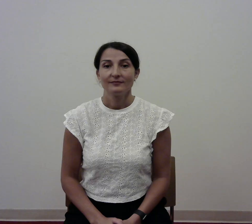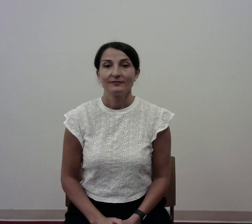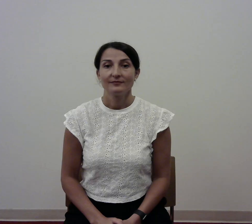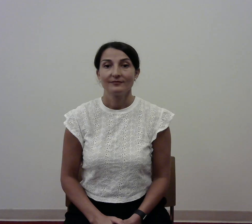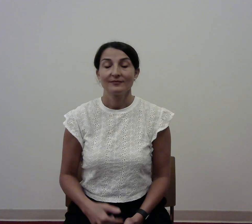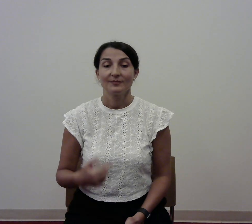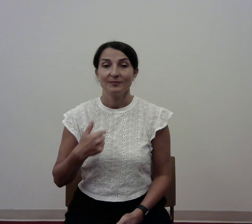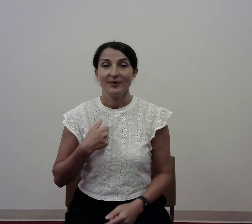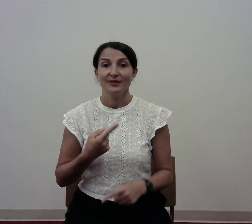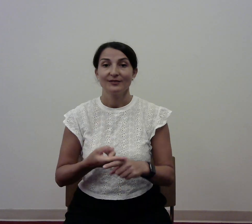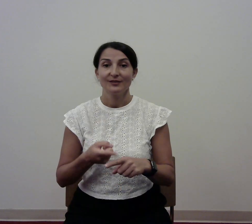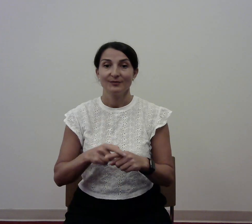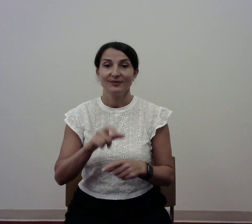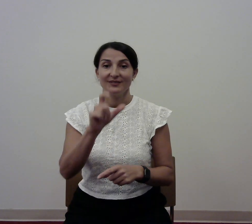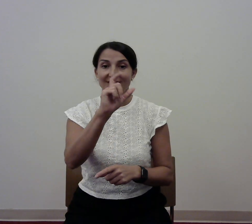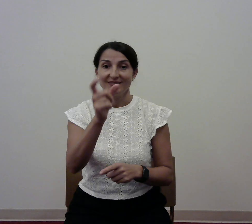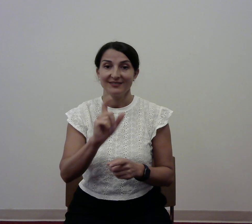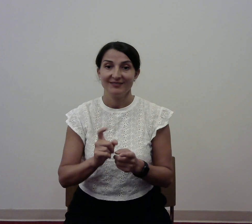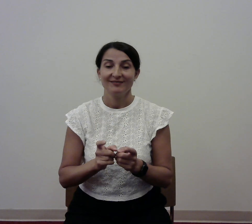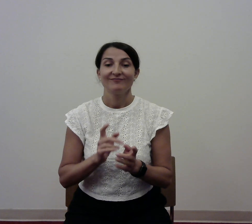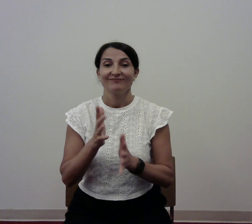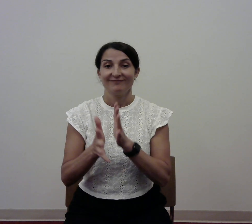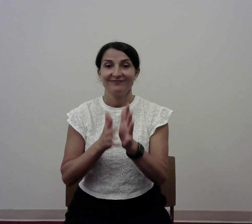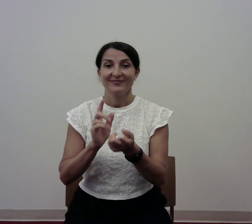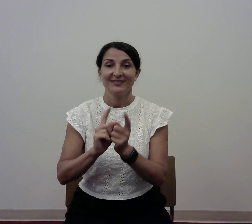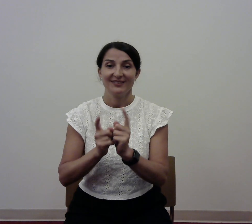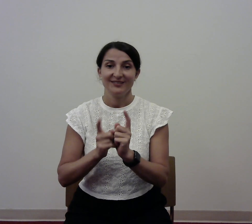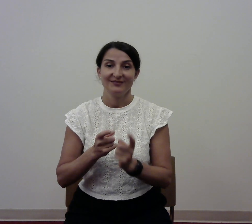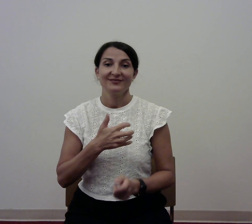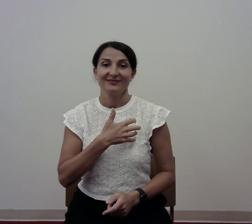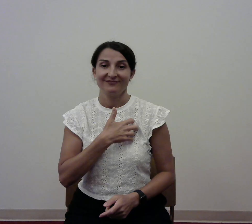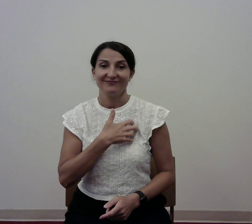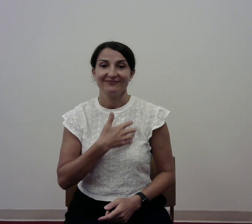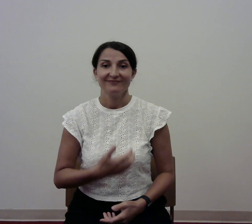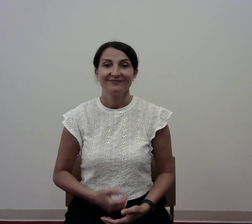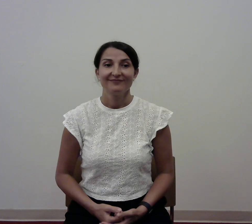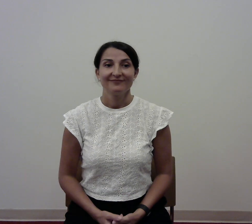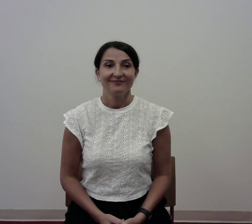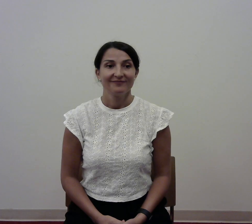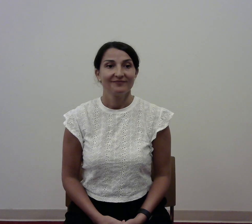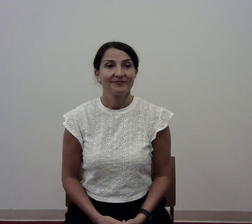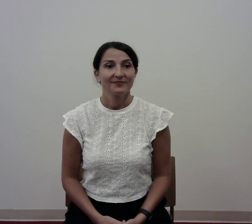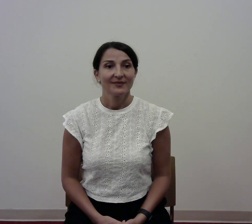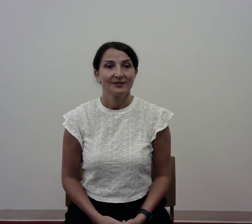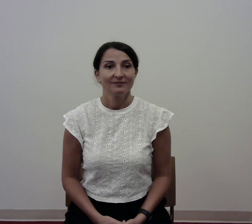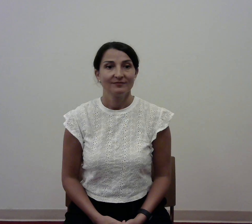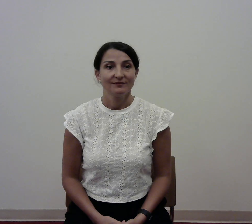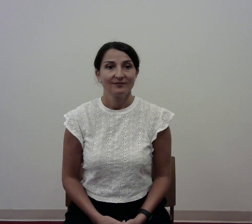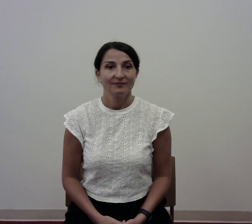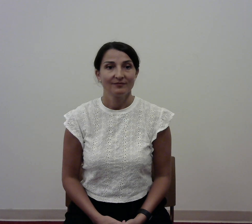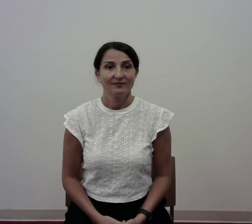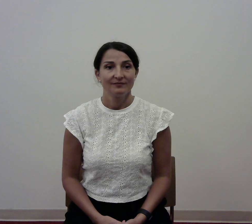Mən bu əsərin surdotərcüməsini istəyirəm